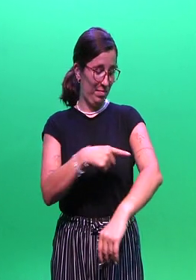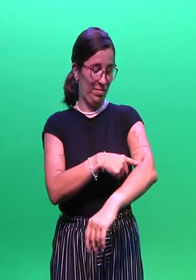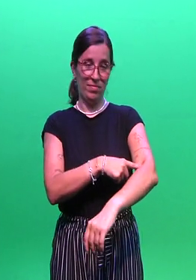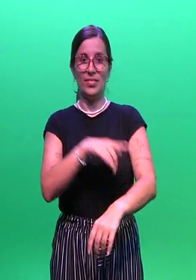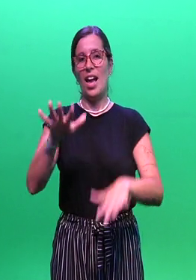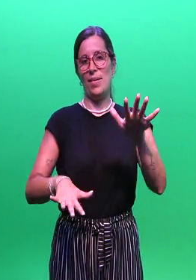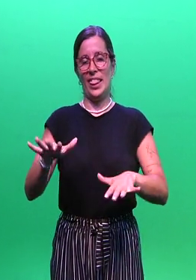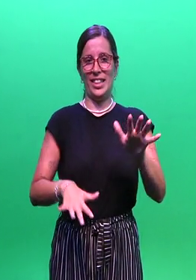Al braç, de vegades.